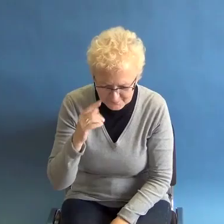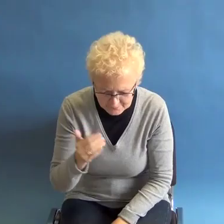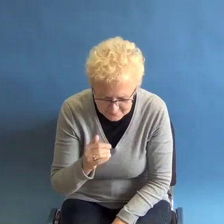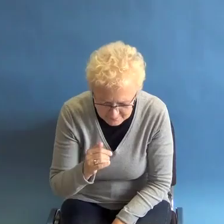Nowy.